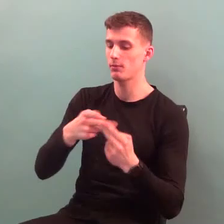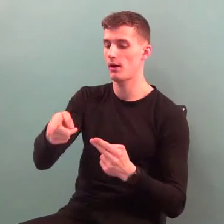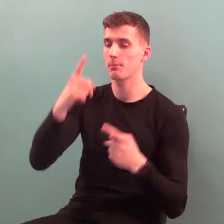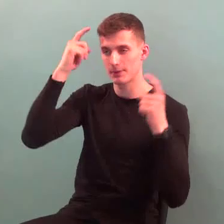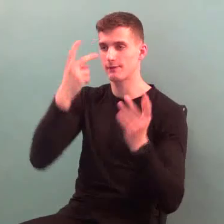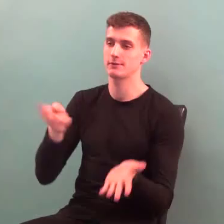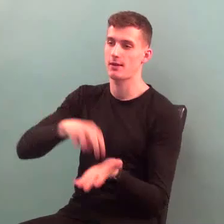Myszka Miki wstaje.